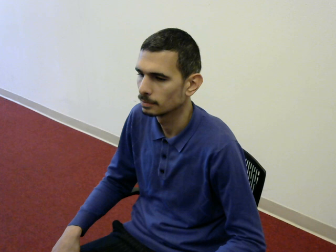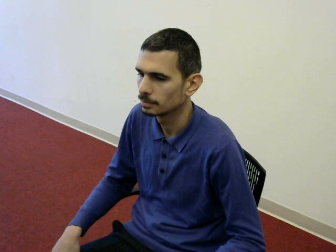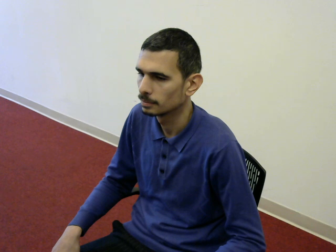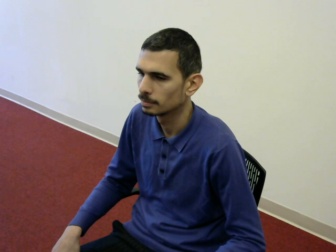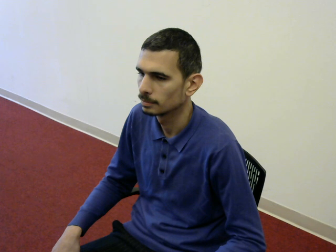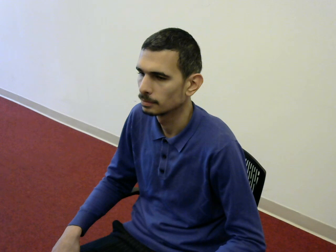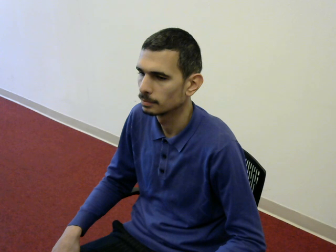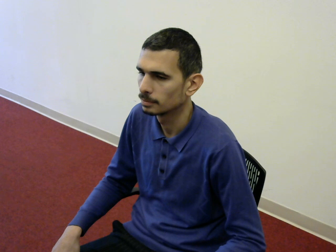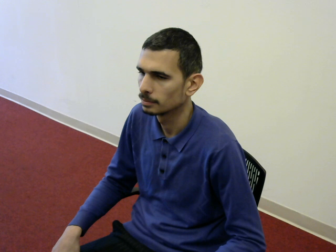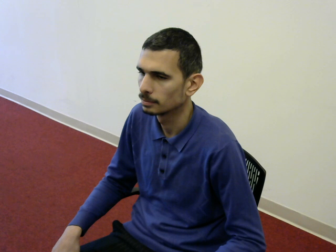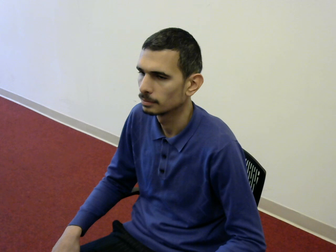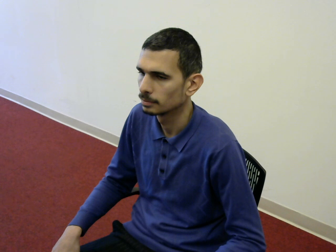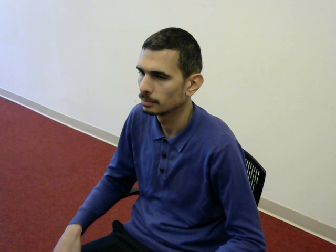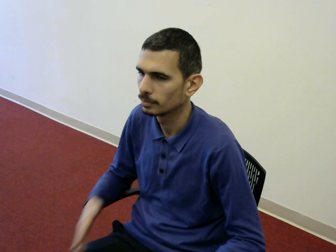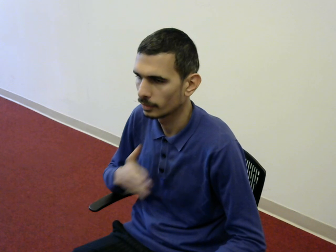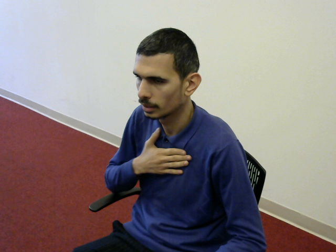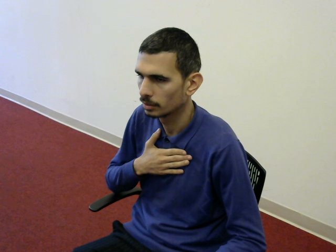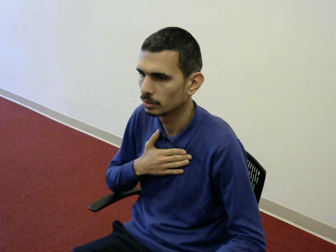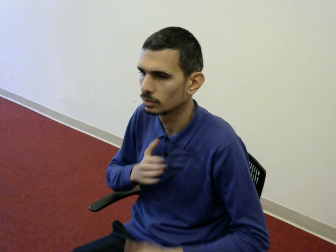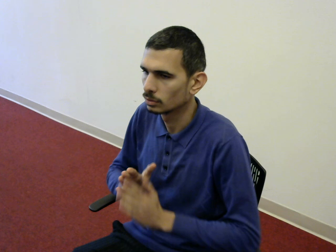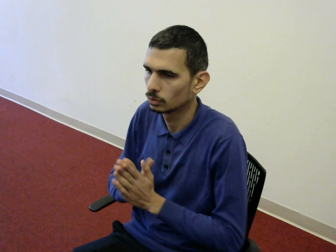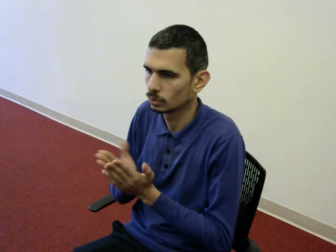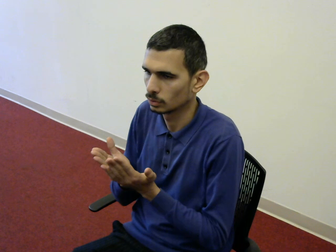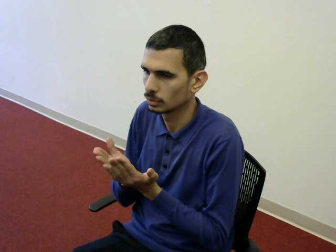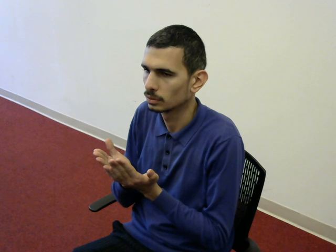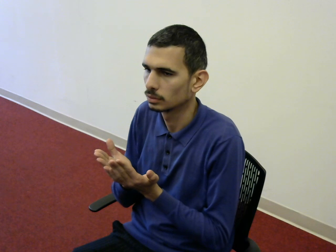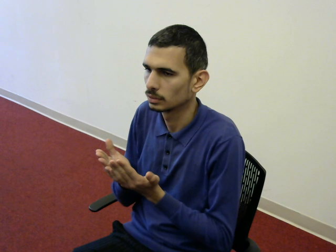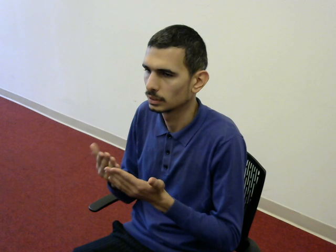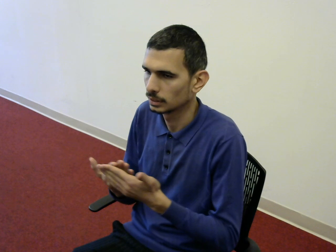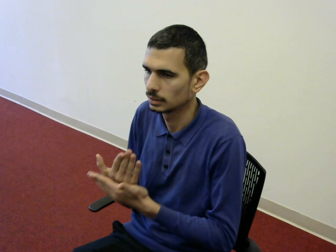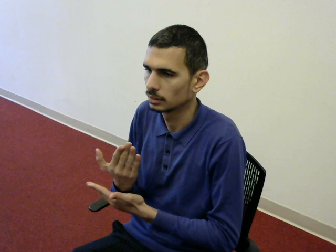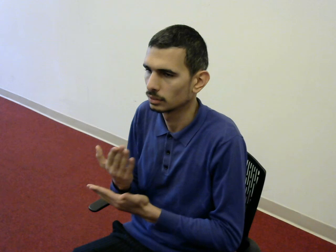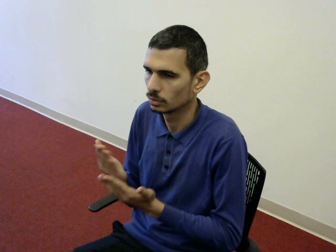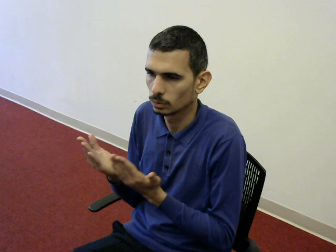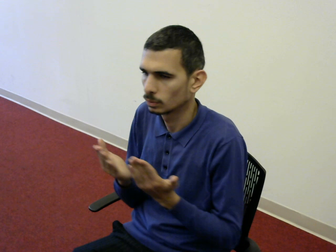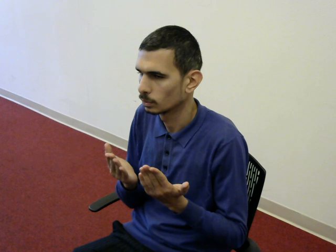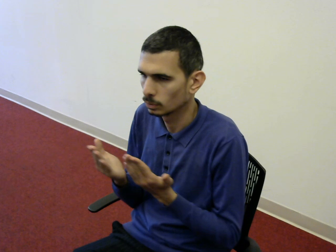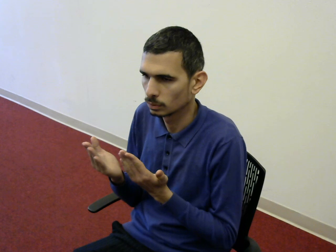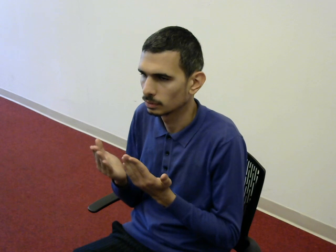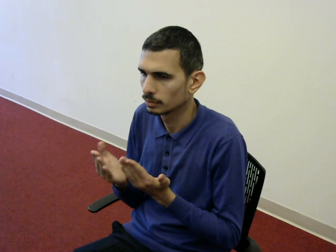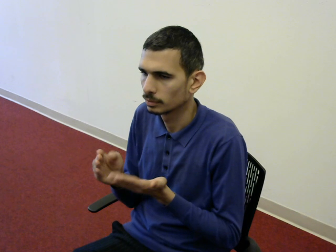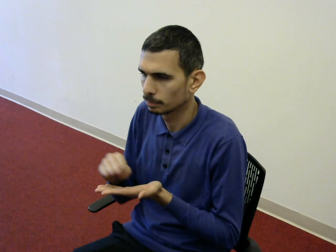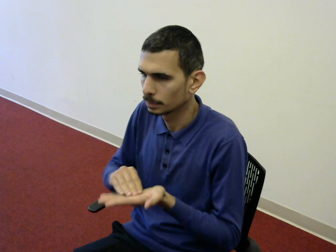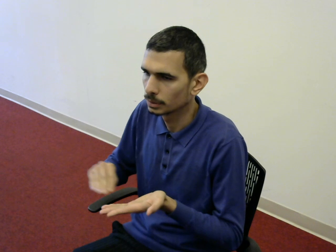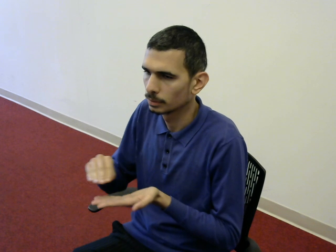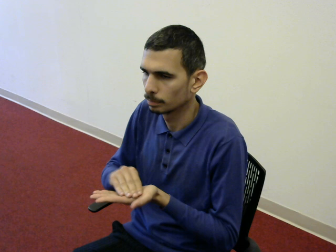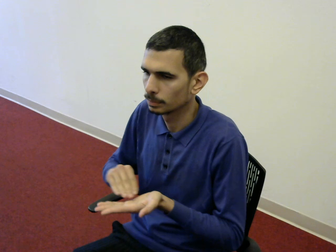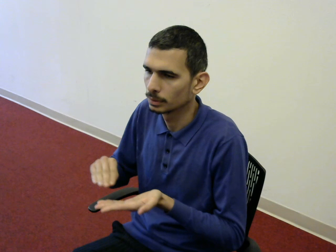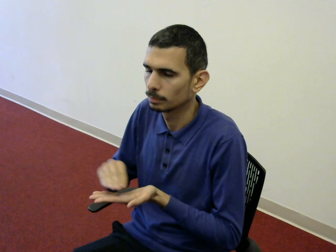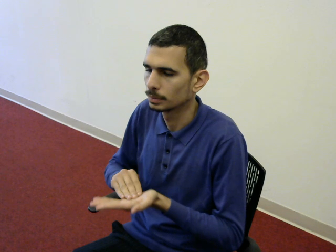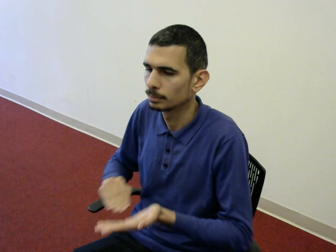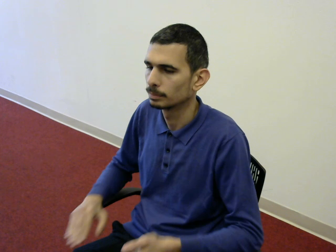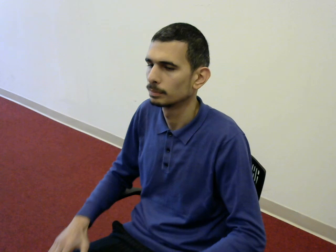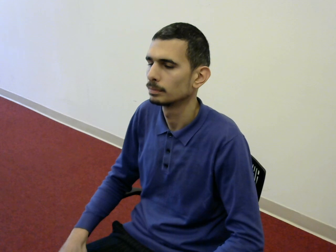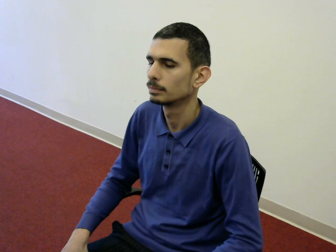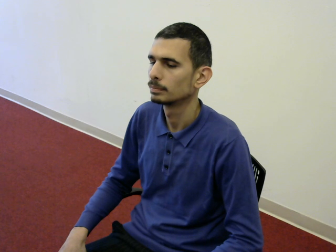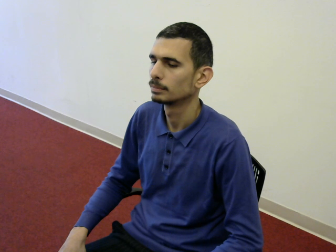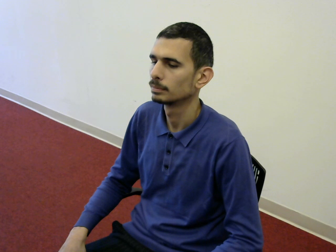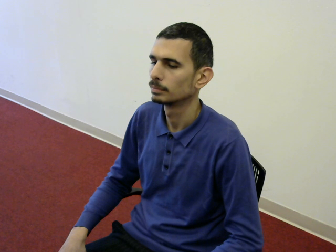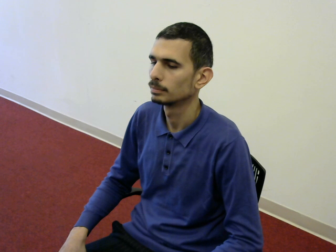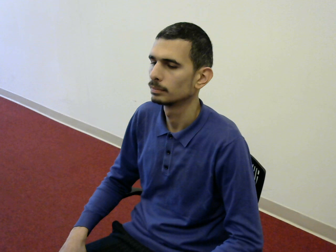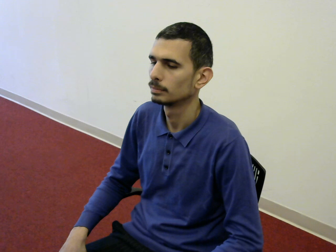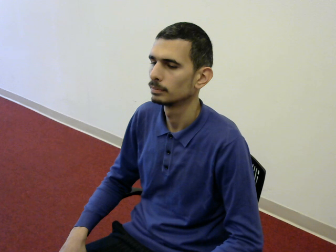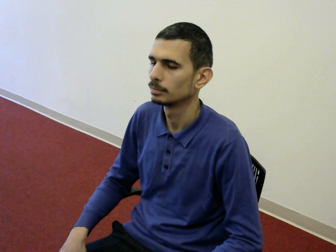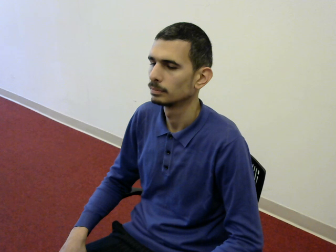Mən kitabı yenidən oxuyub, təkrarlamalıyam